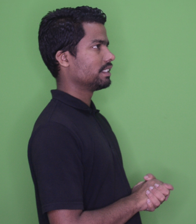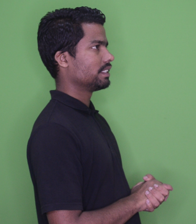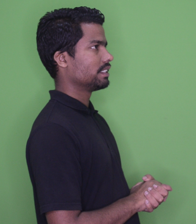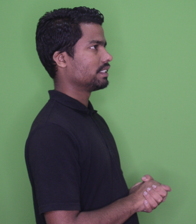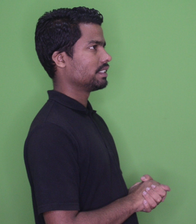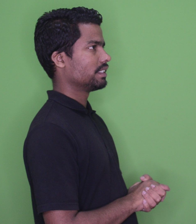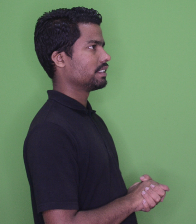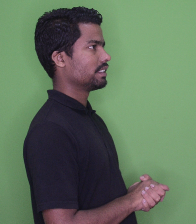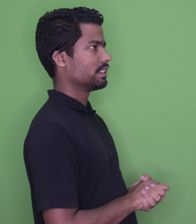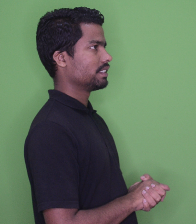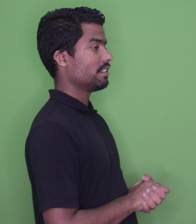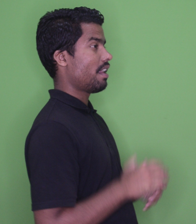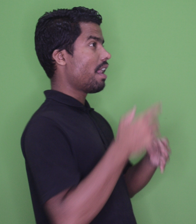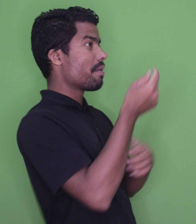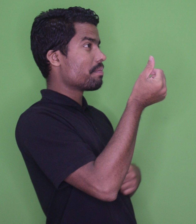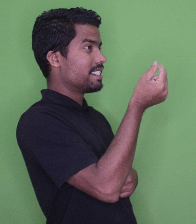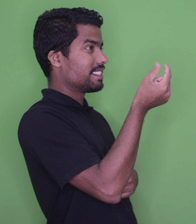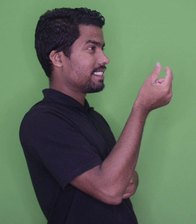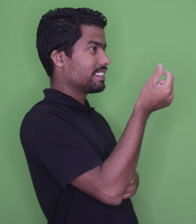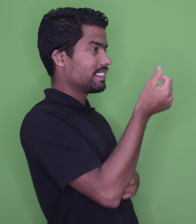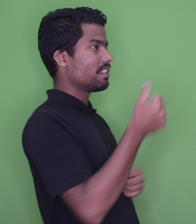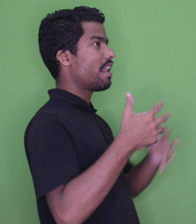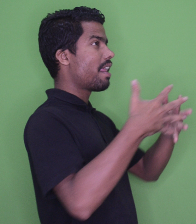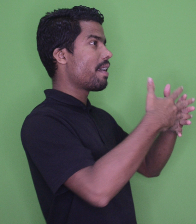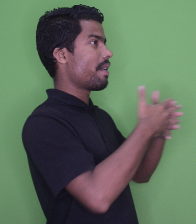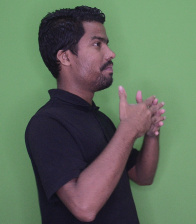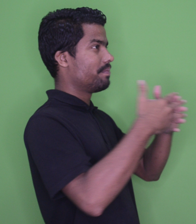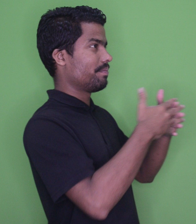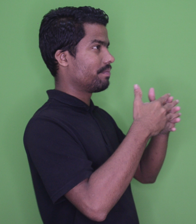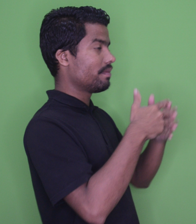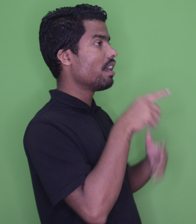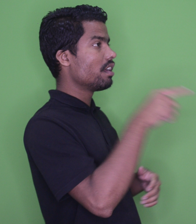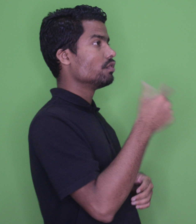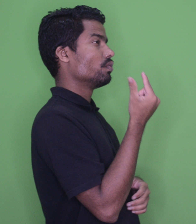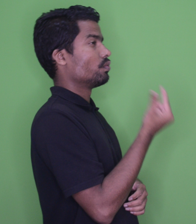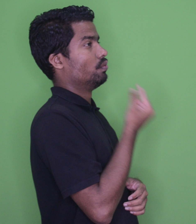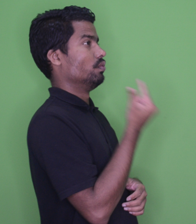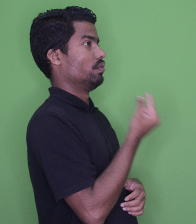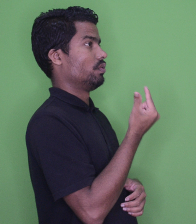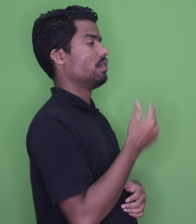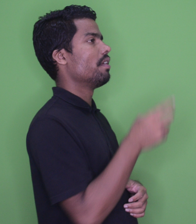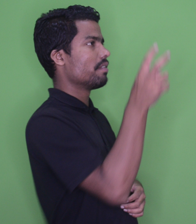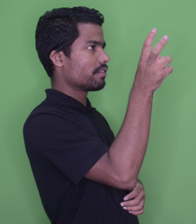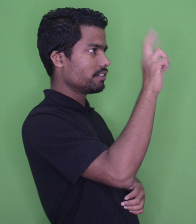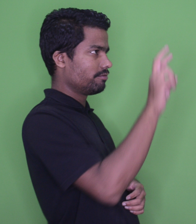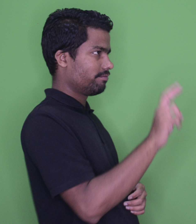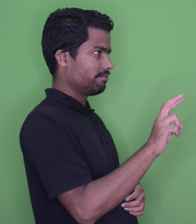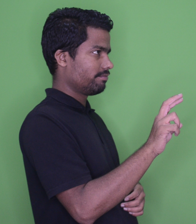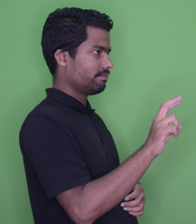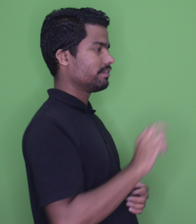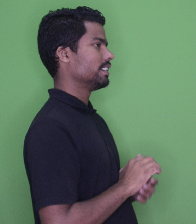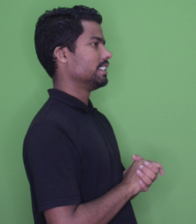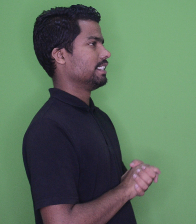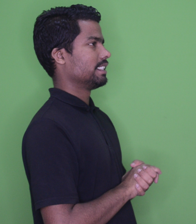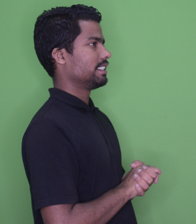dollars are american currency